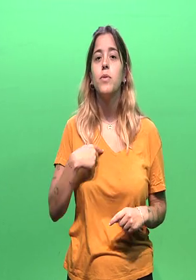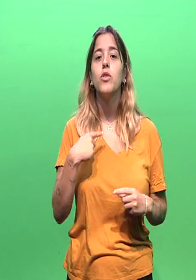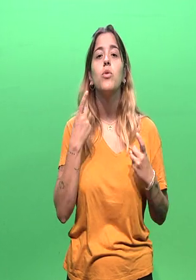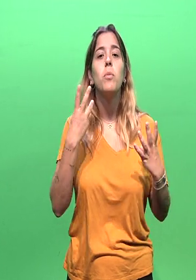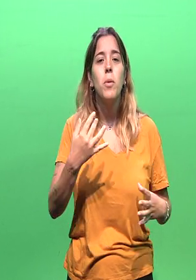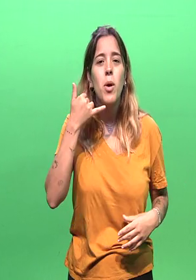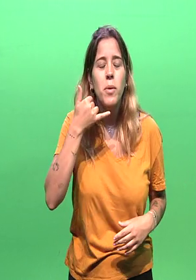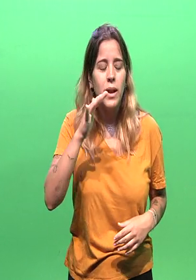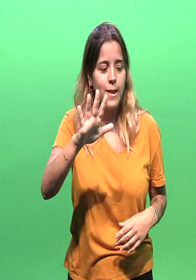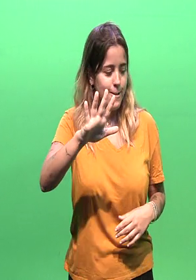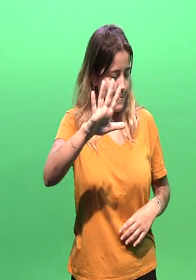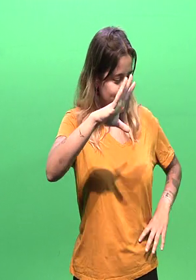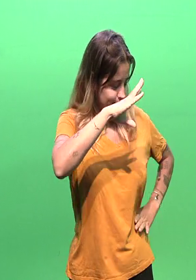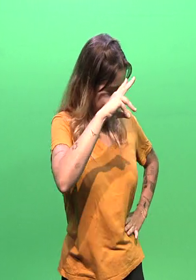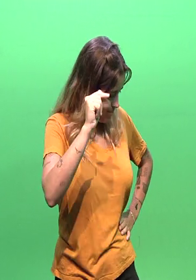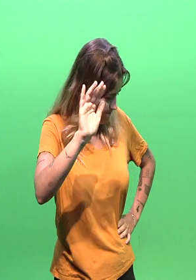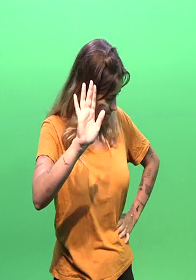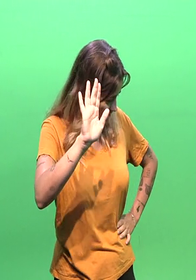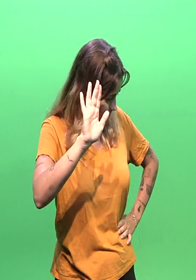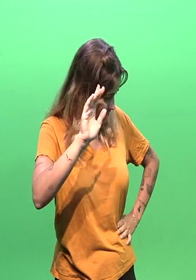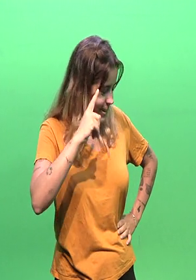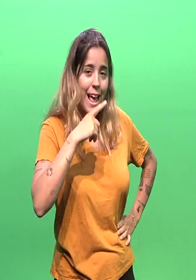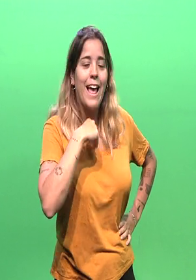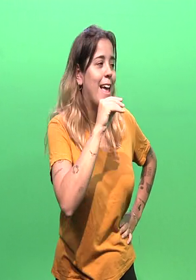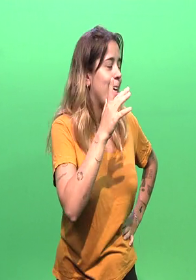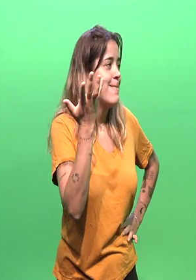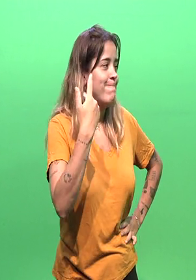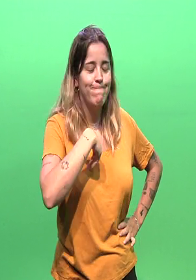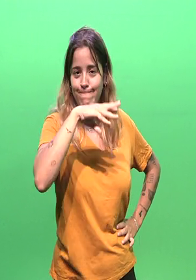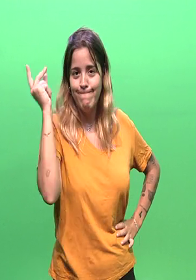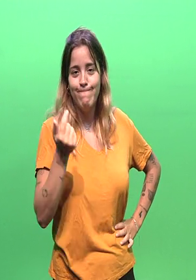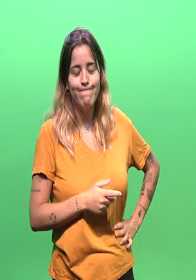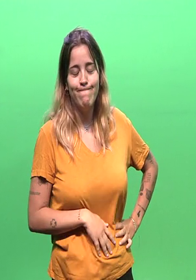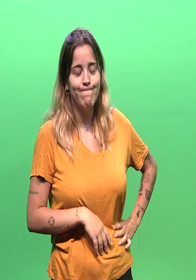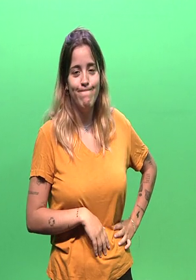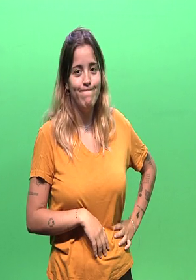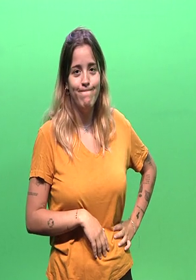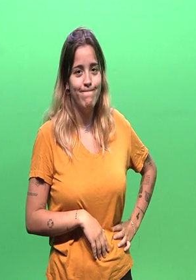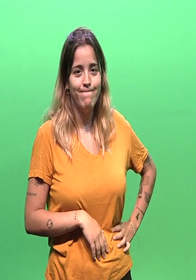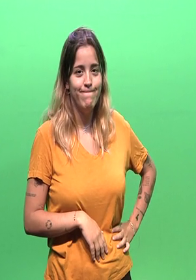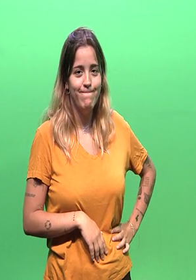El meu número de mòbil? Espera que me n'he oblidat, no ho sé, me n'he oblidat.